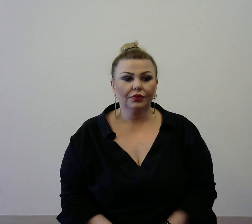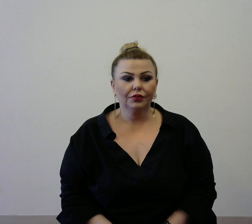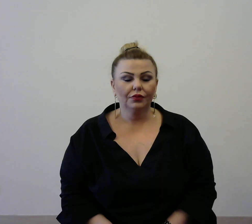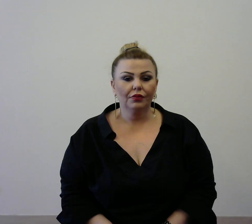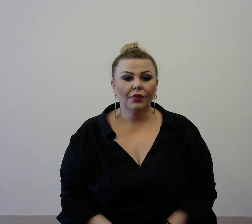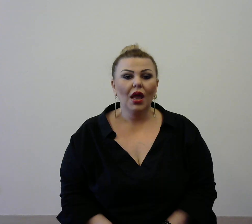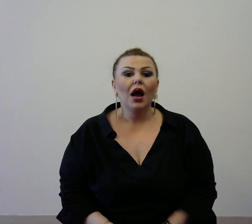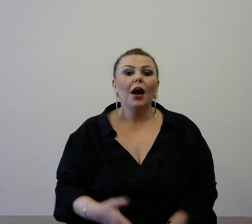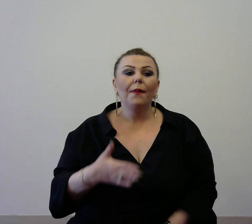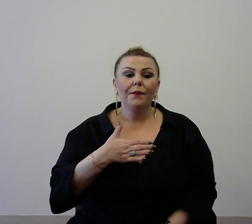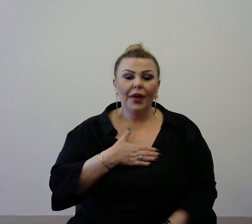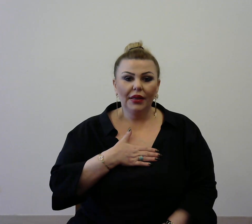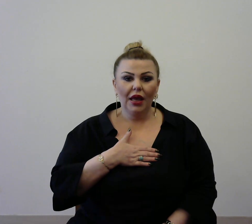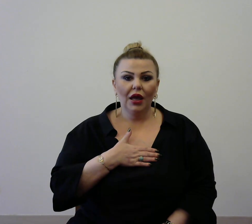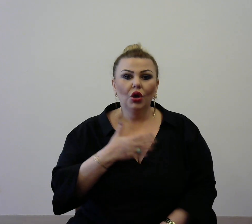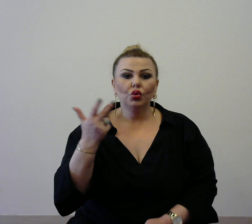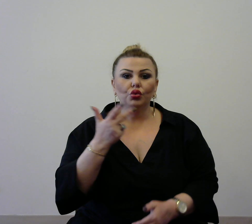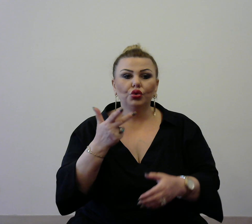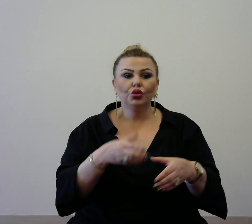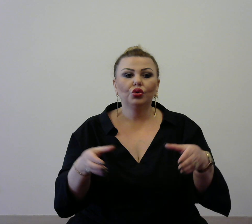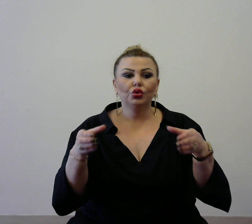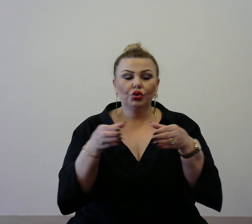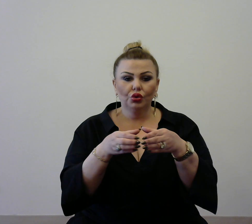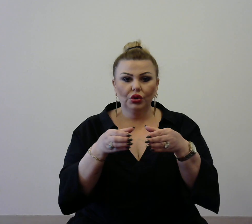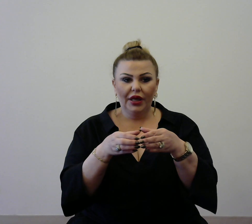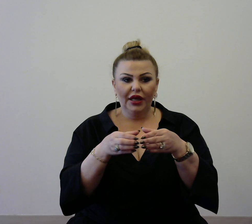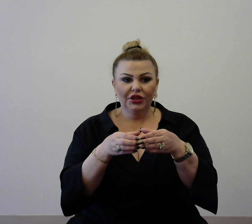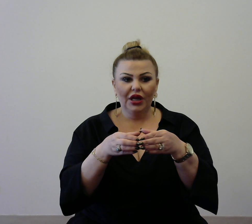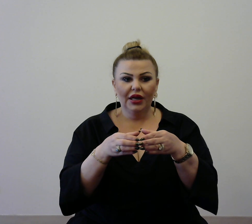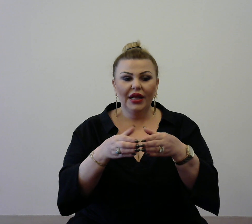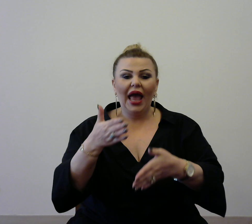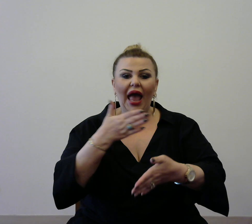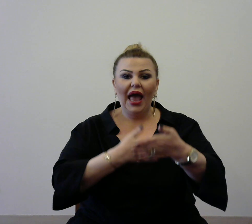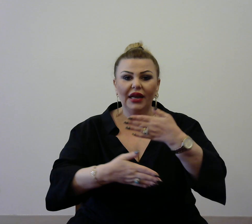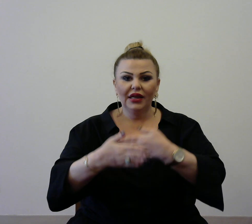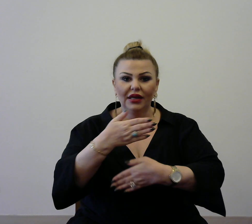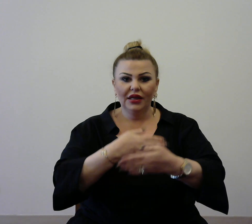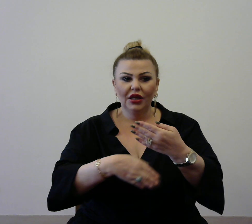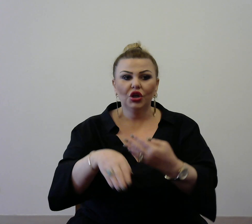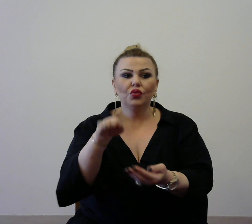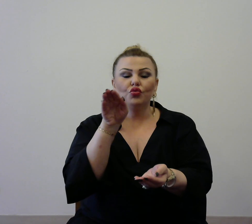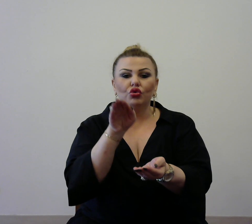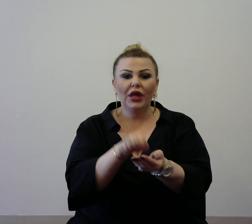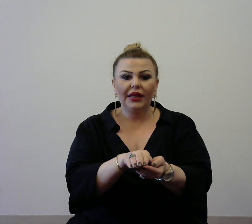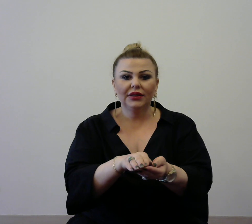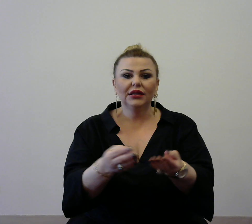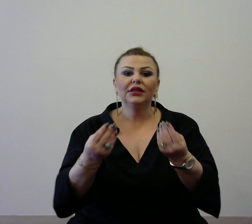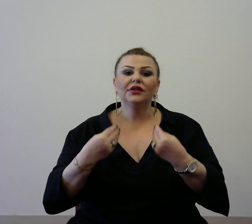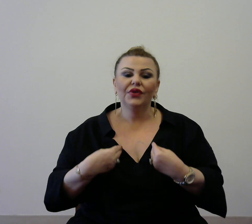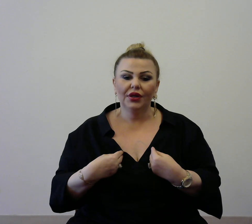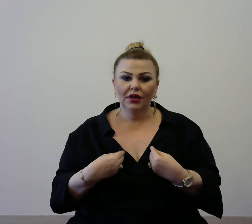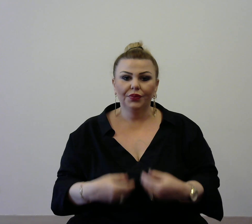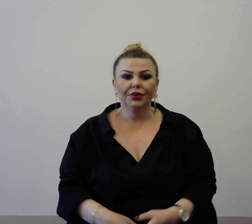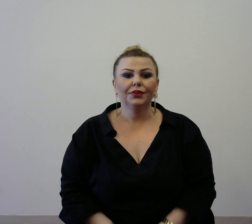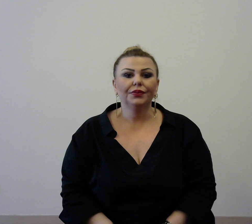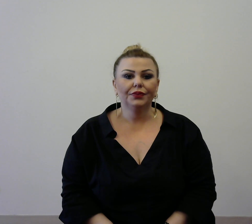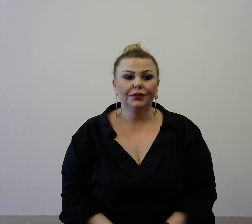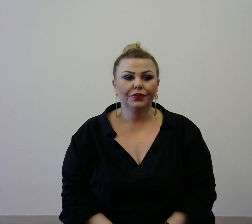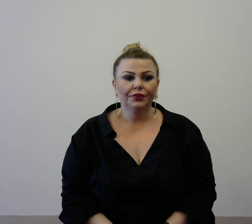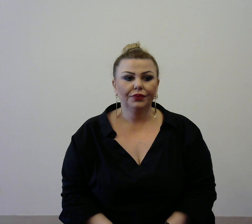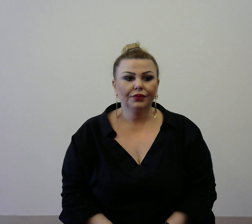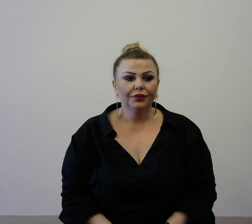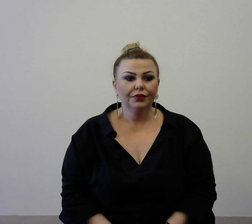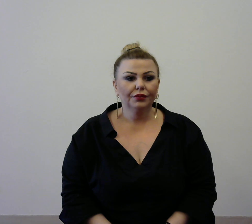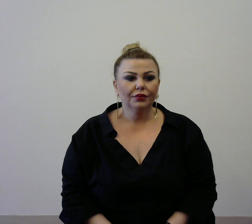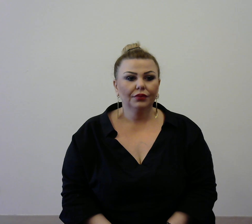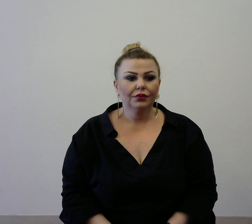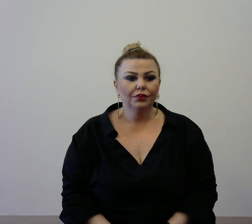Mənə III dərəcə müddətsiz əlillik verilib